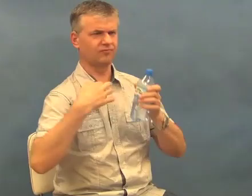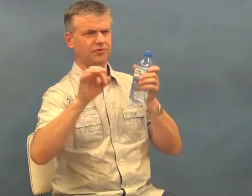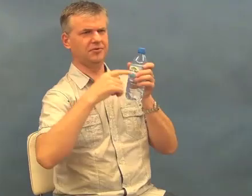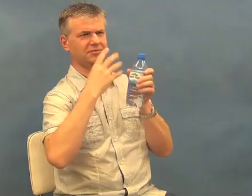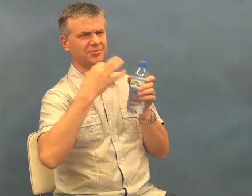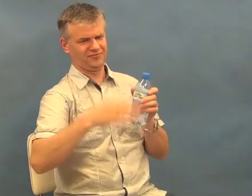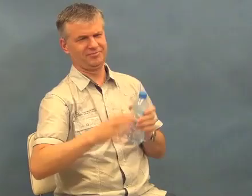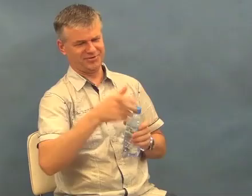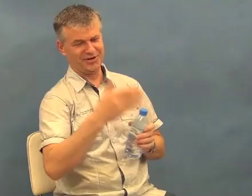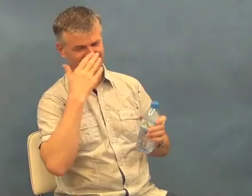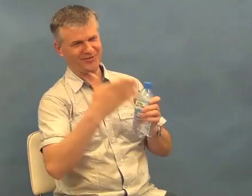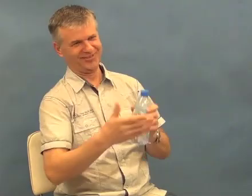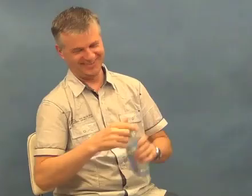Tak to wygląda, że wolno pić alkohol czterdziestoprocentowy